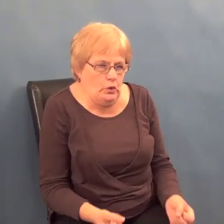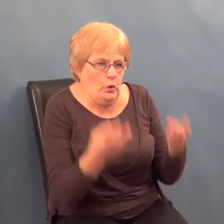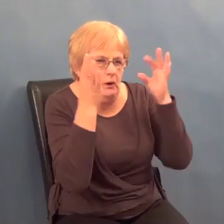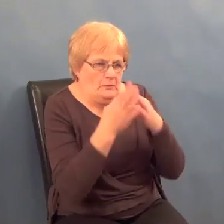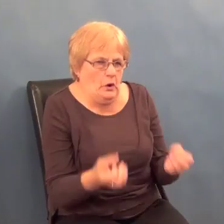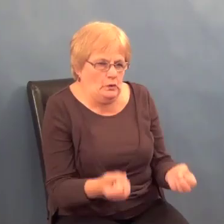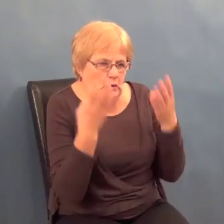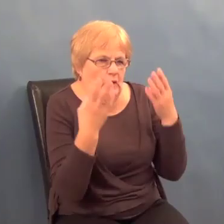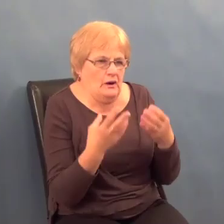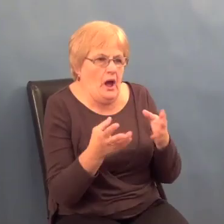Duch, na pewno duch.